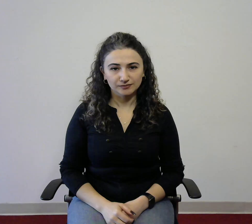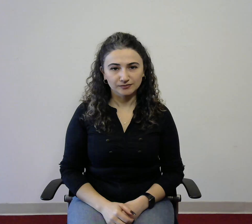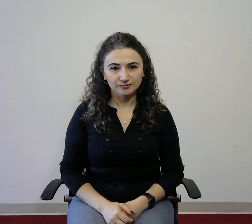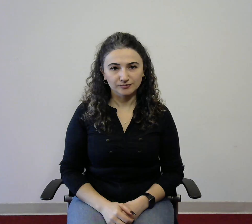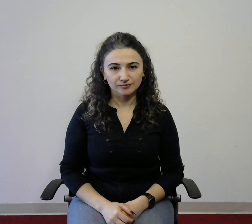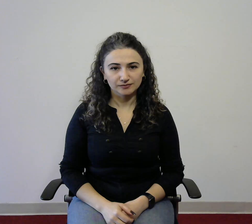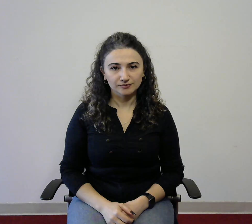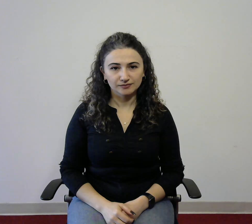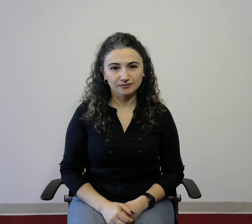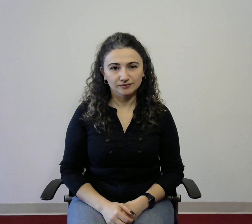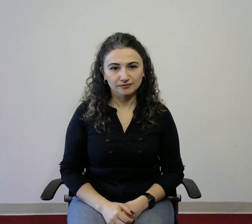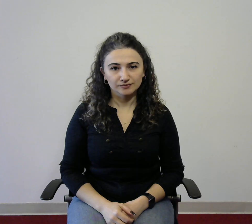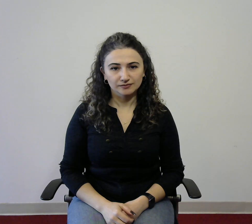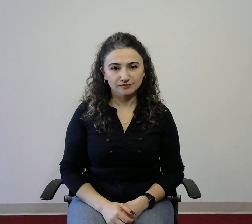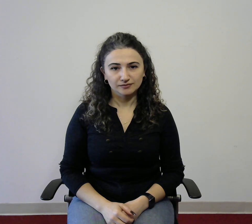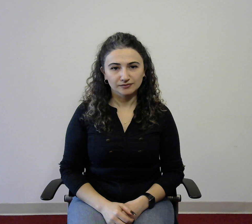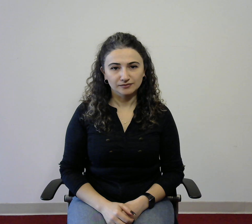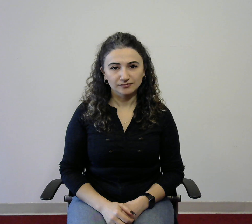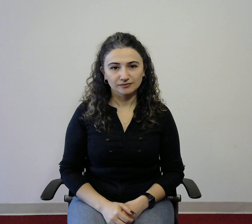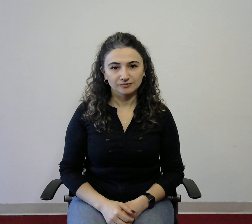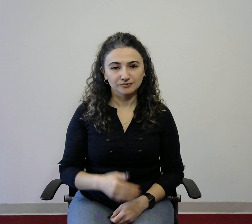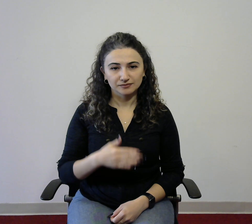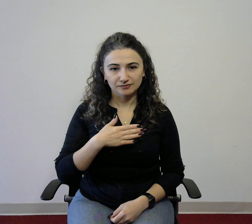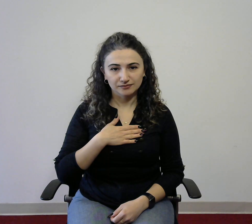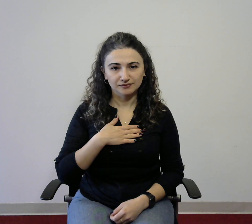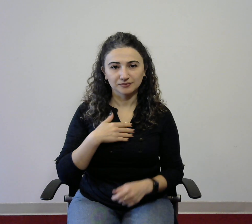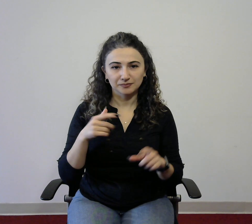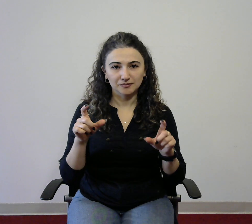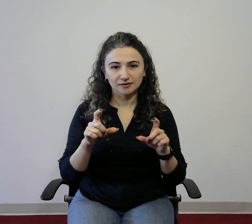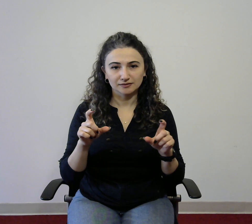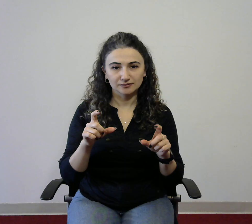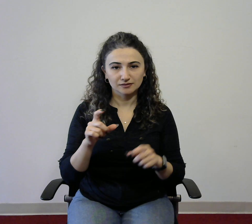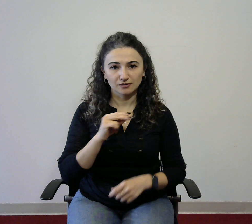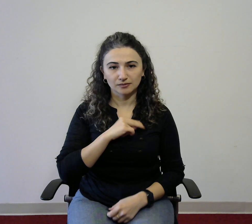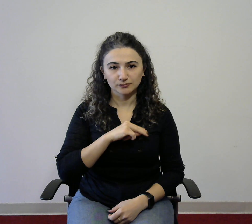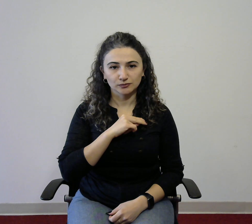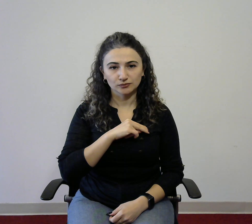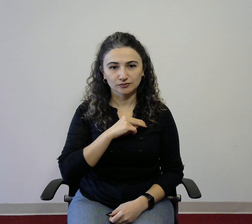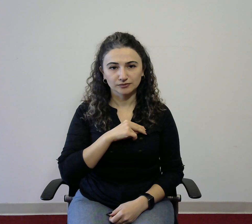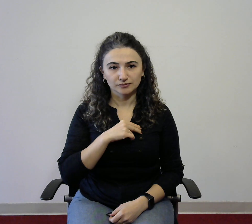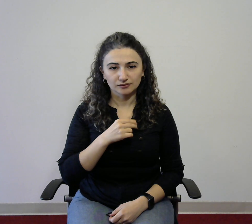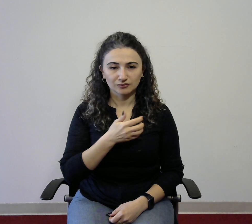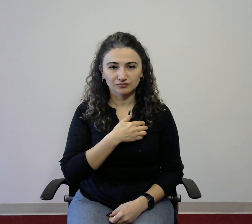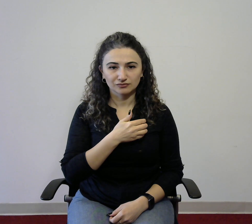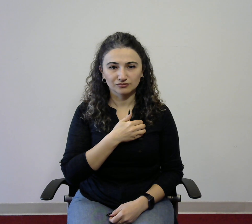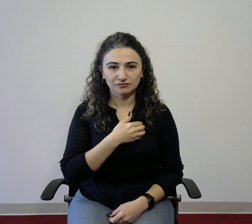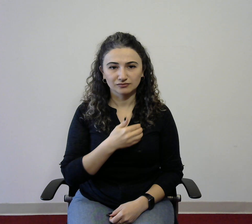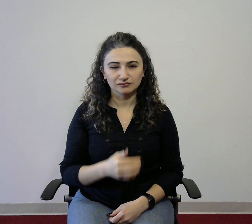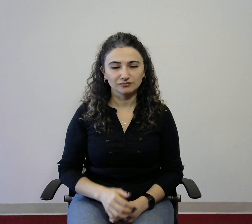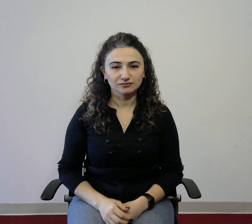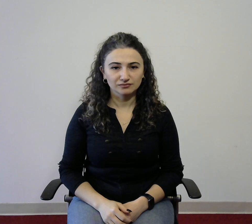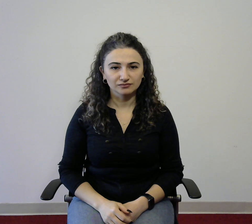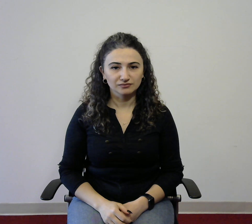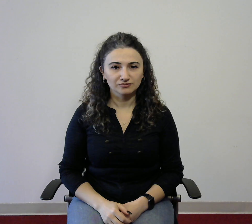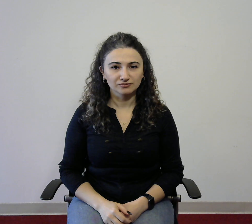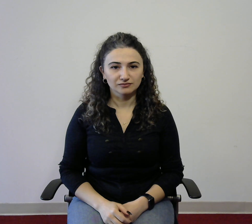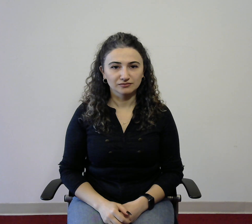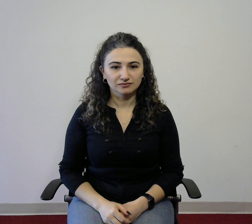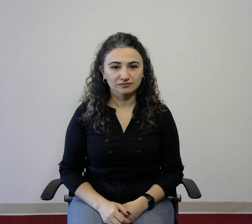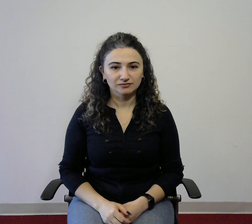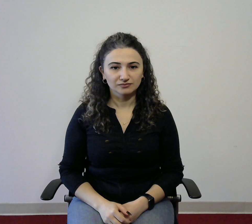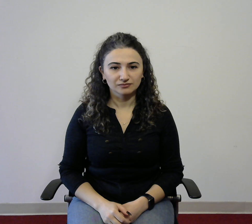Mən marketdə işləmək istəyirəm